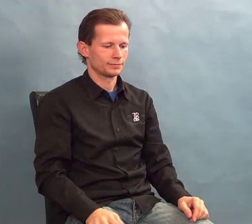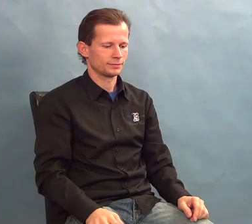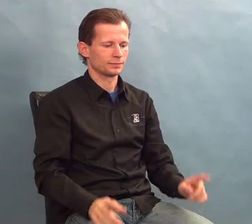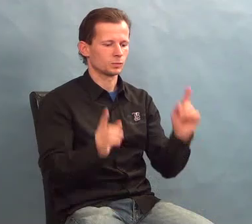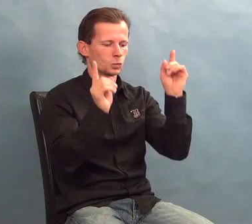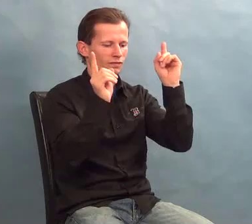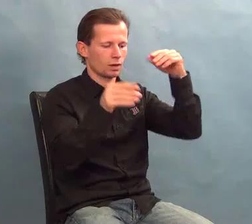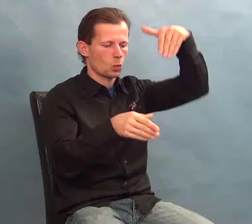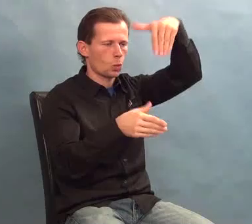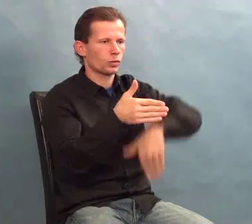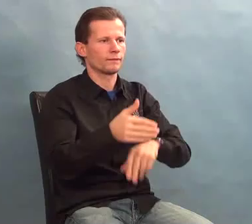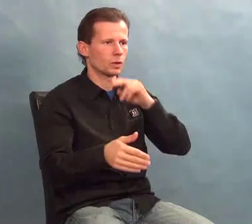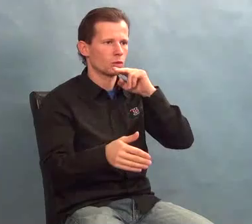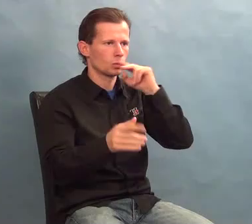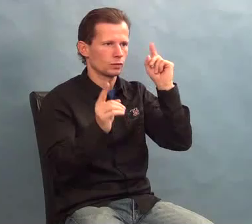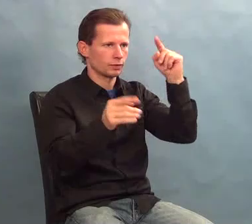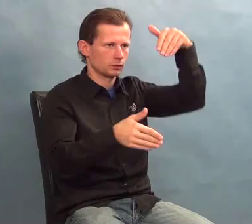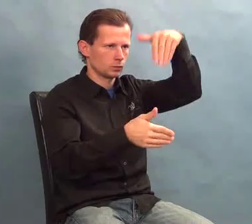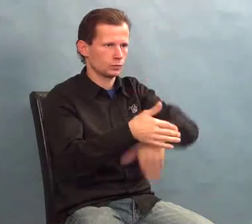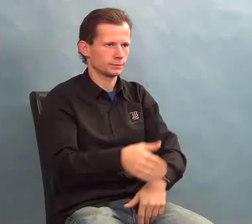Trzeba uważać, aby nie utonąć w głębokiej wodzie.